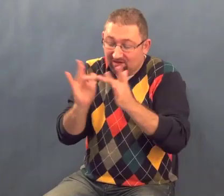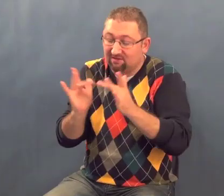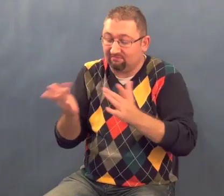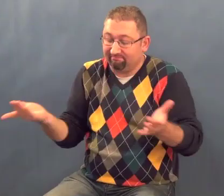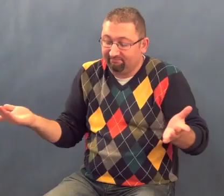Masz rację.